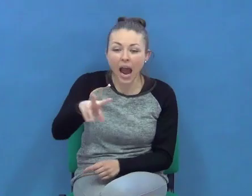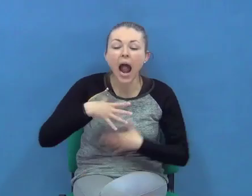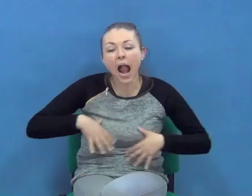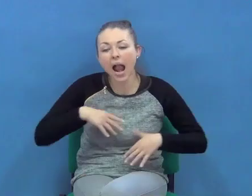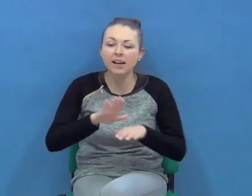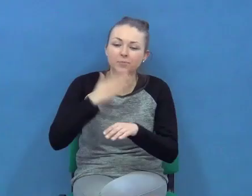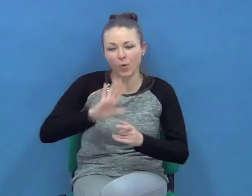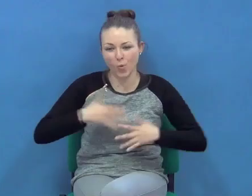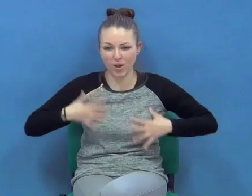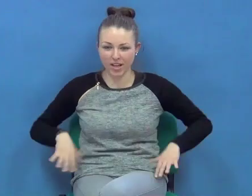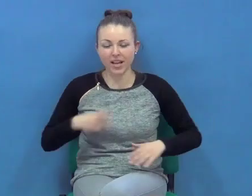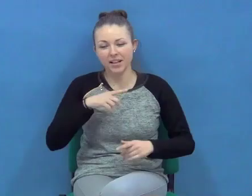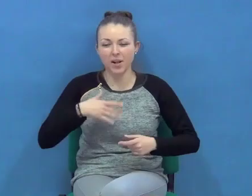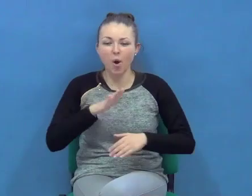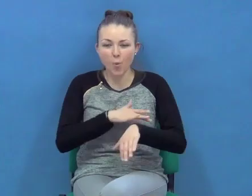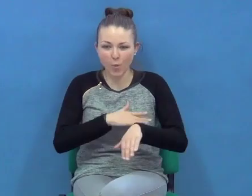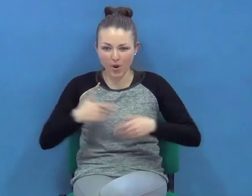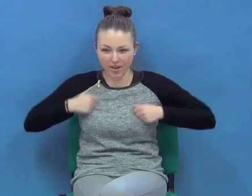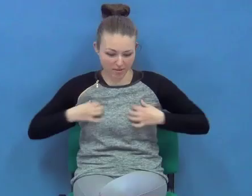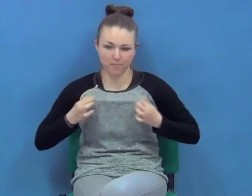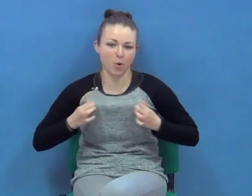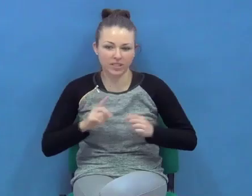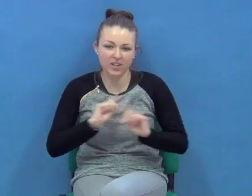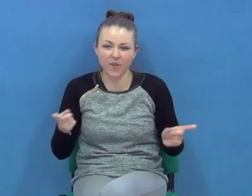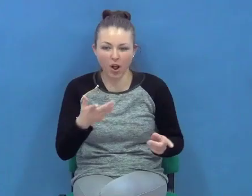Nie wolno być nago i w bluzce też nie.